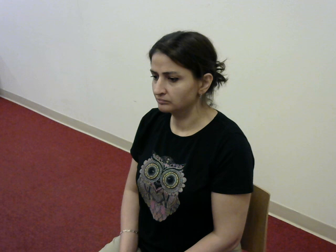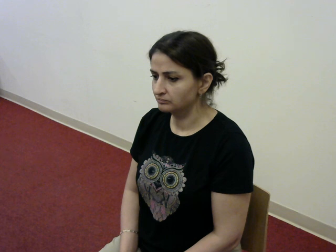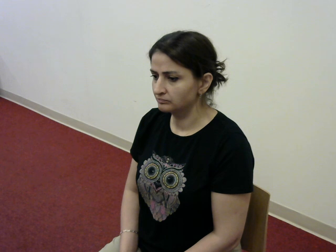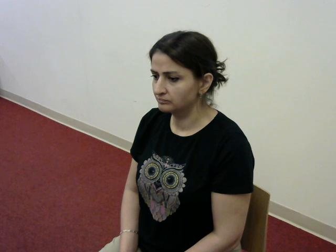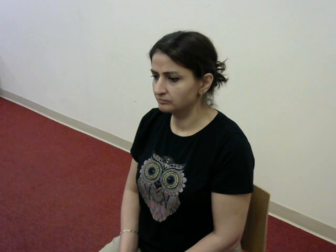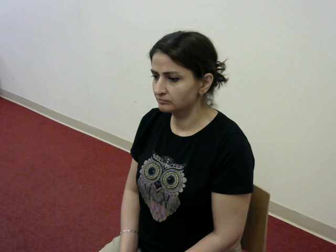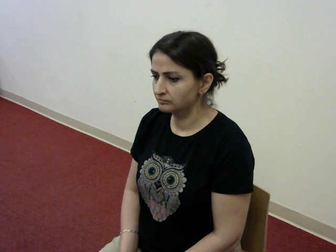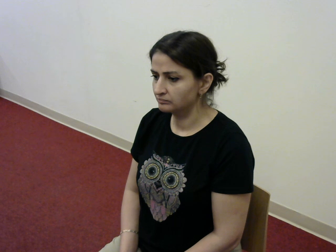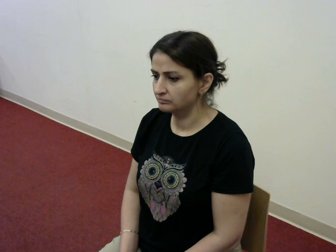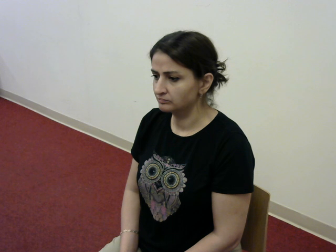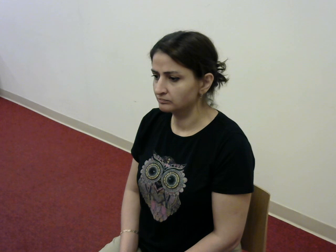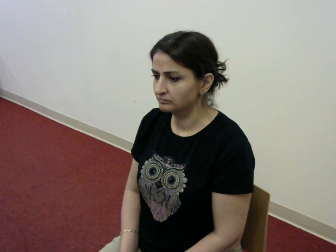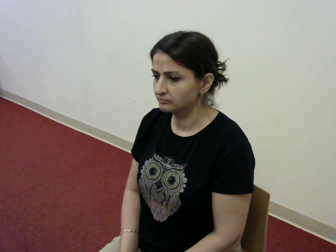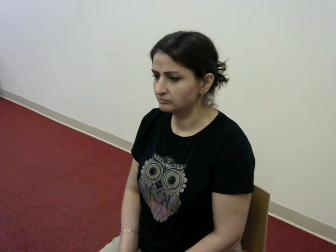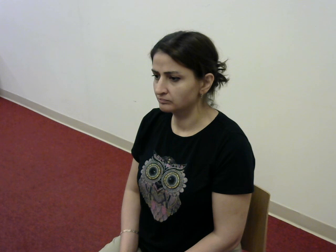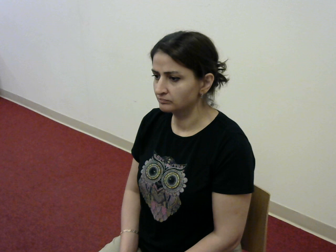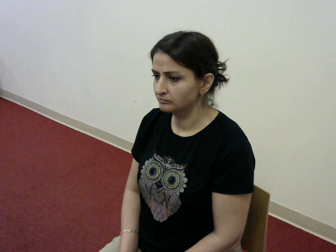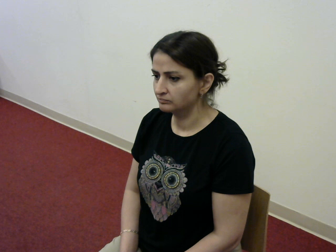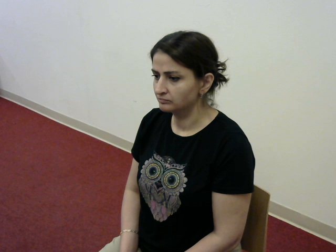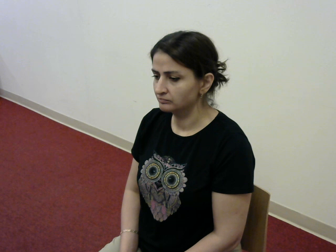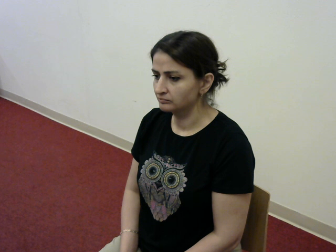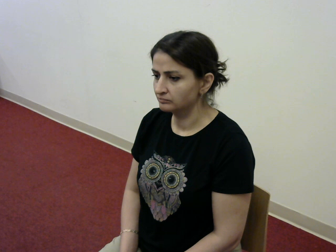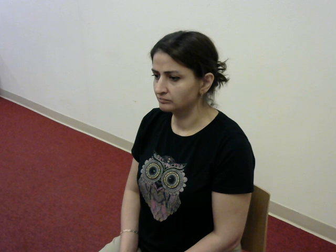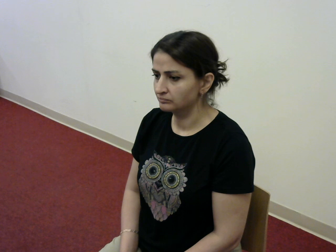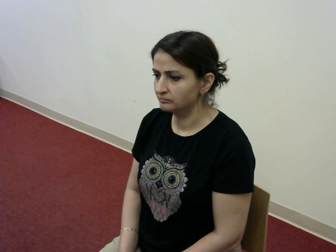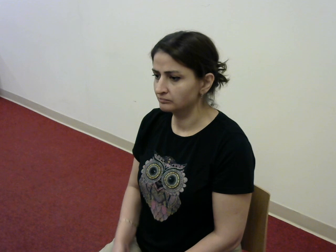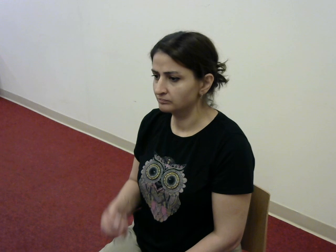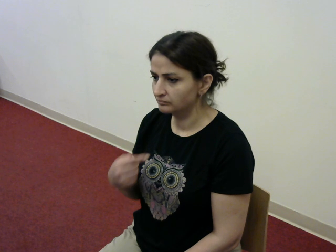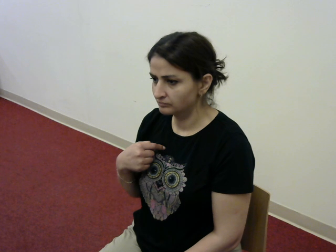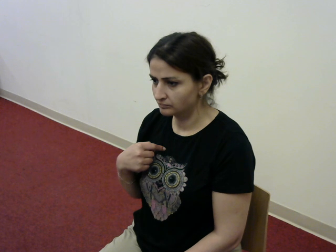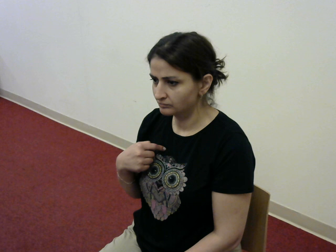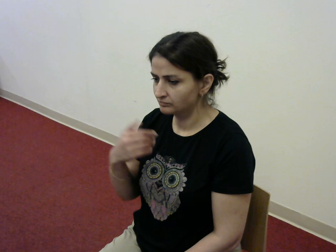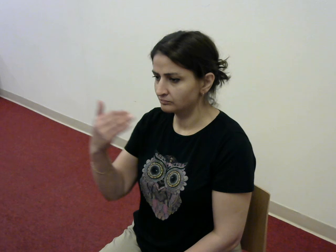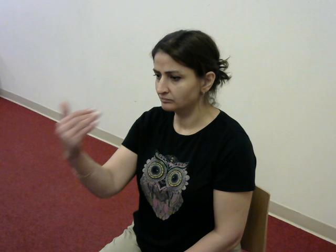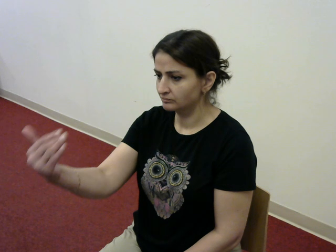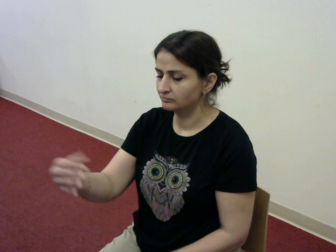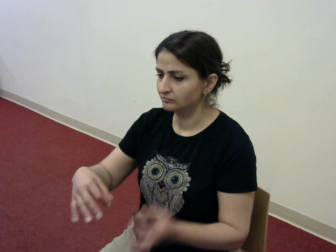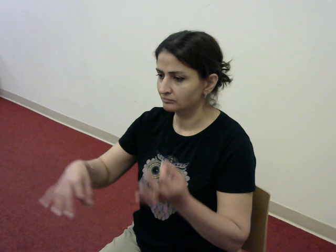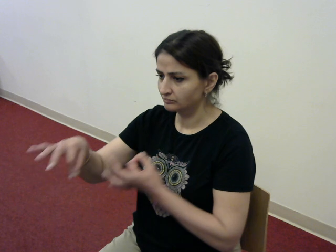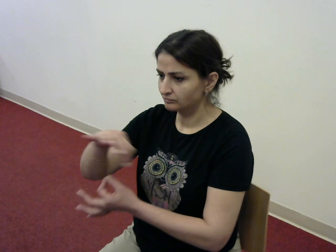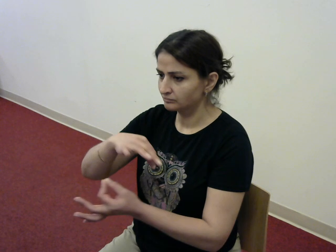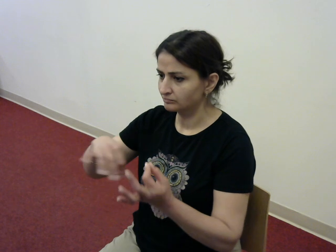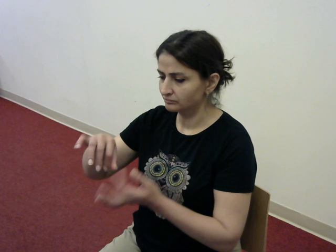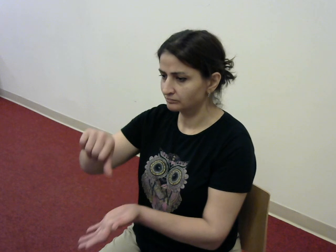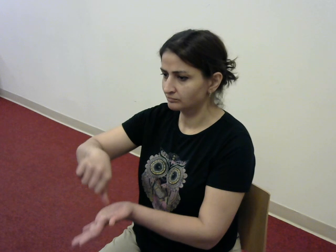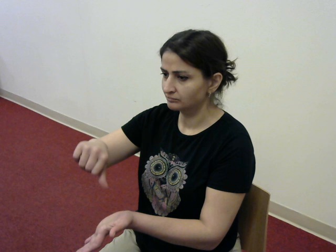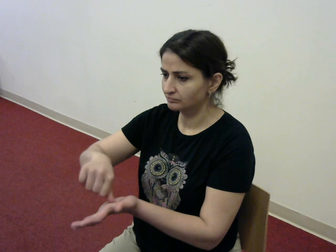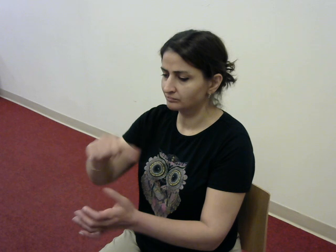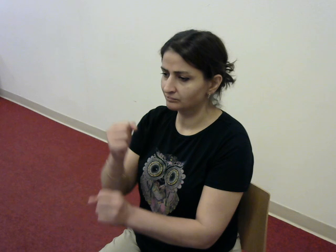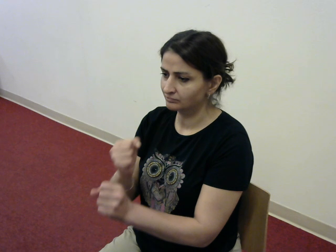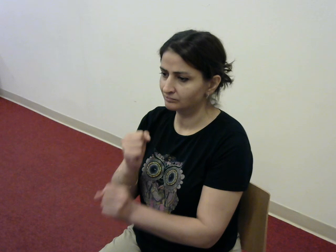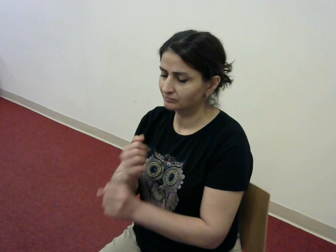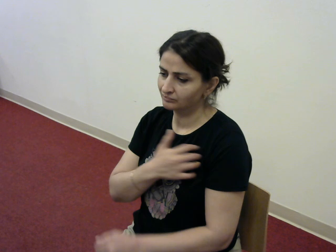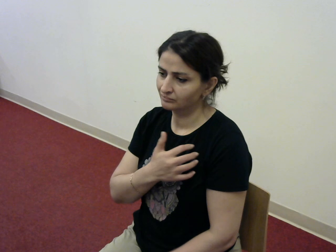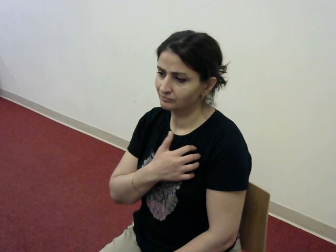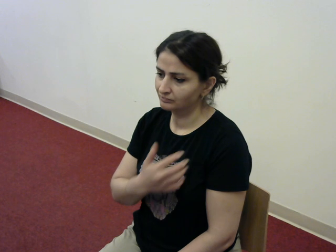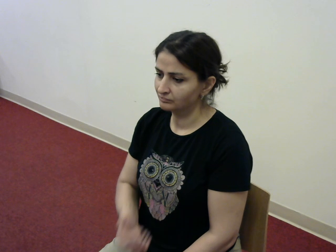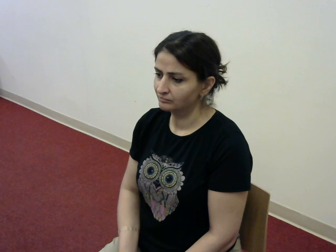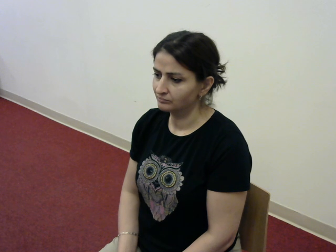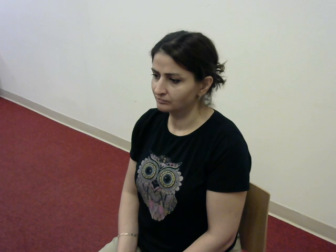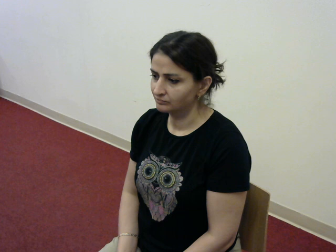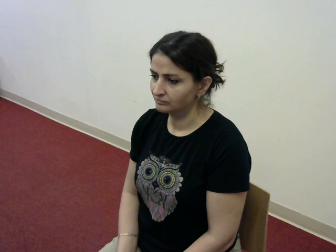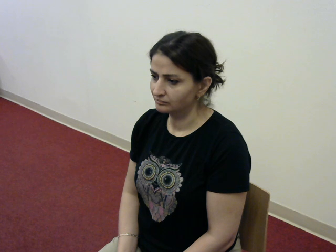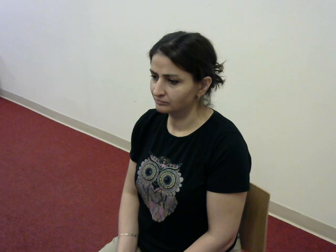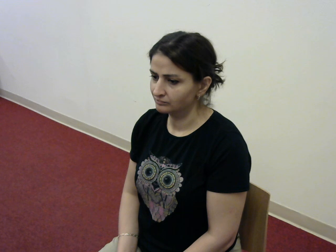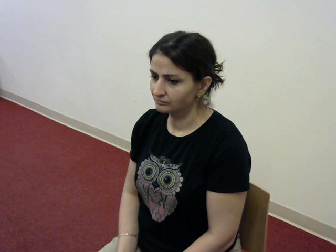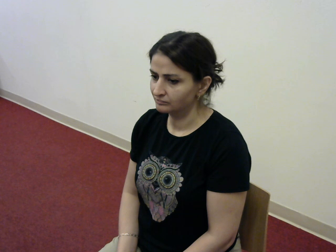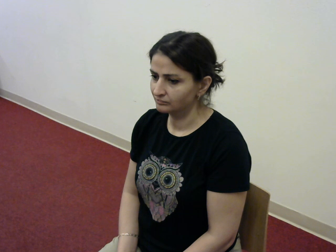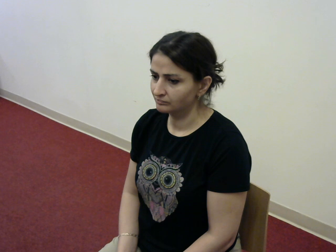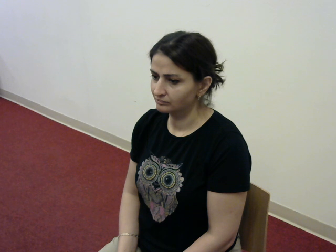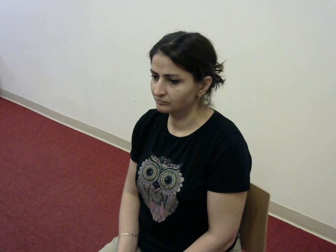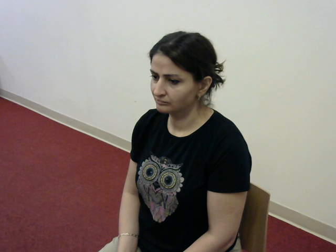Mən sizin layihədə iştirak etmək istərdim